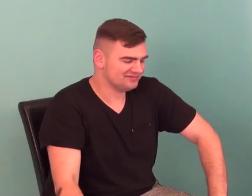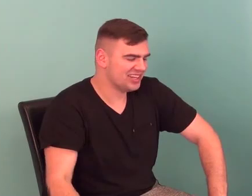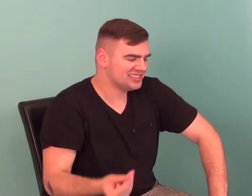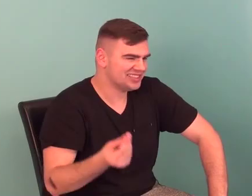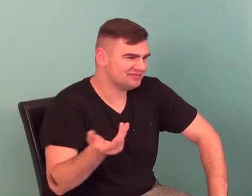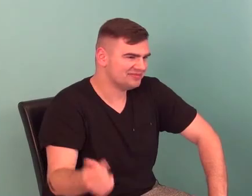Jeszcze nie wiem.